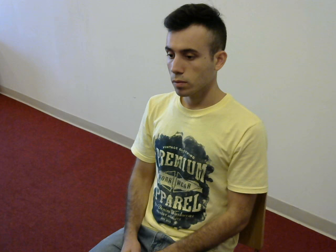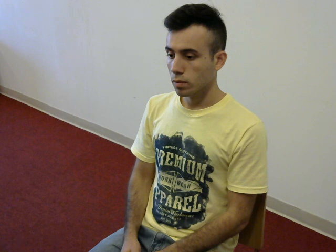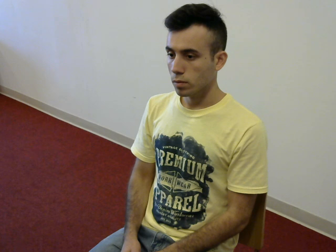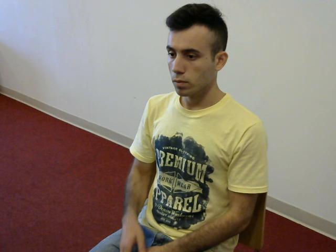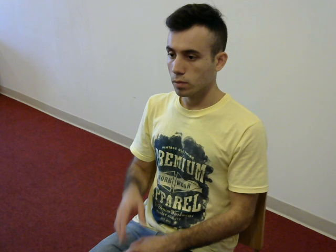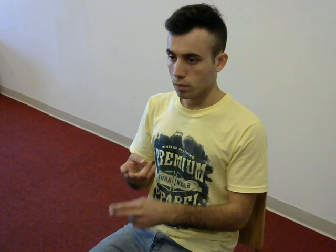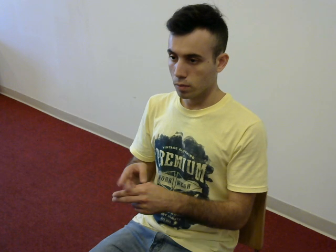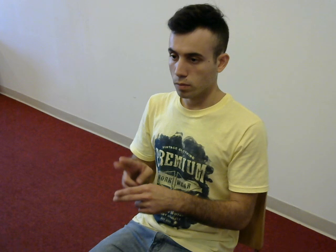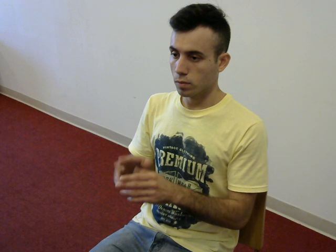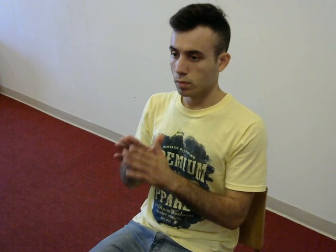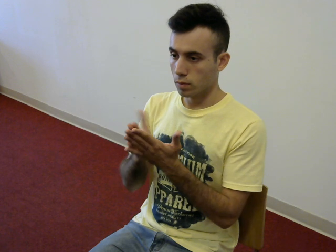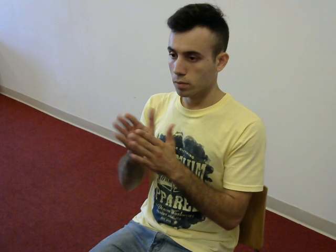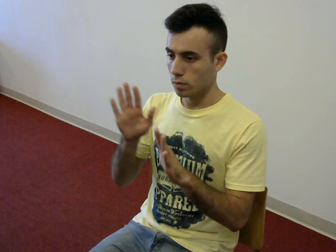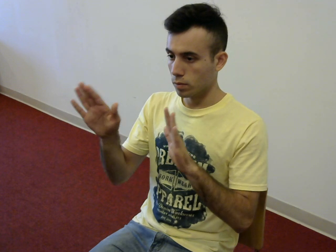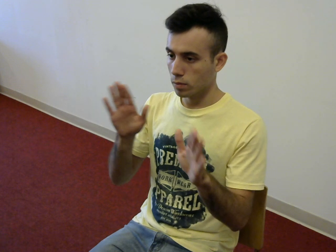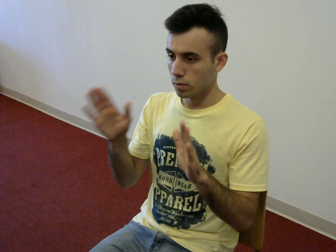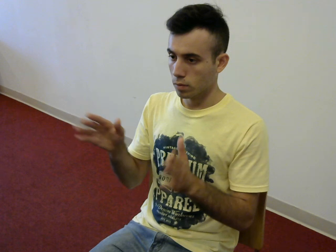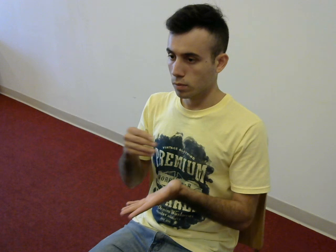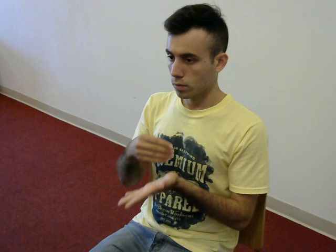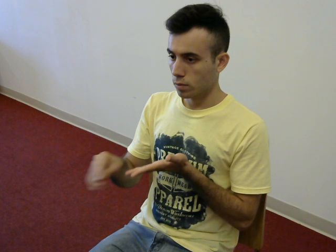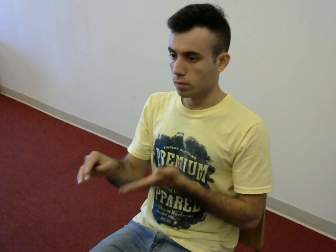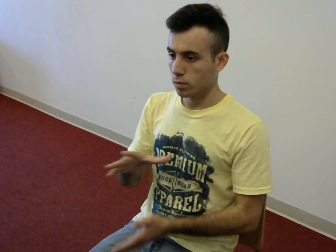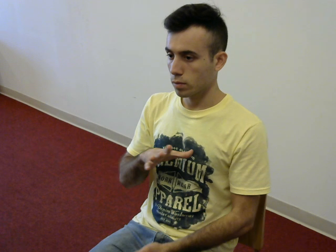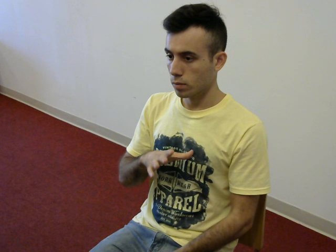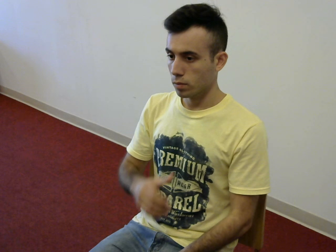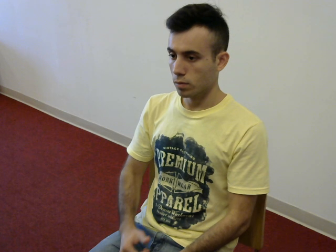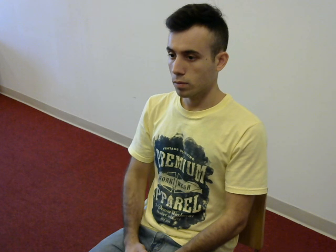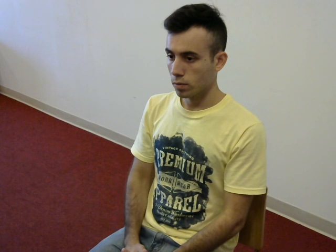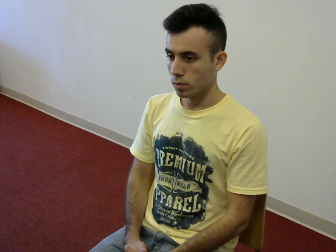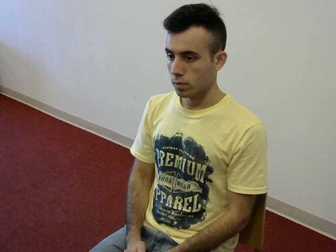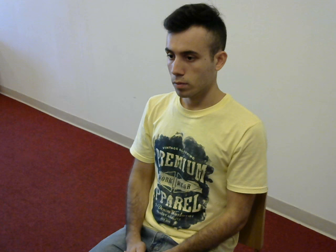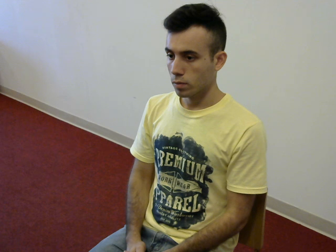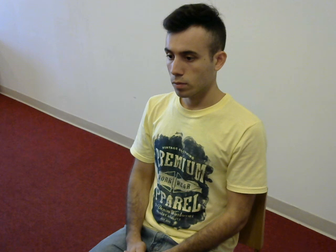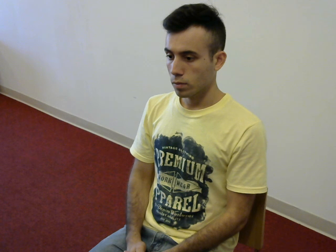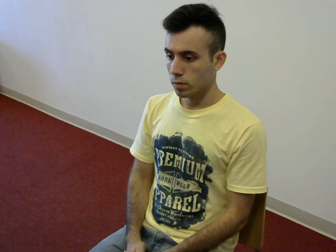Bu kitabları sərgidən almışam